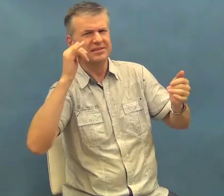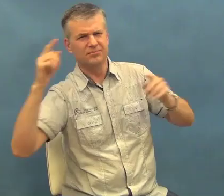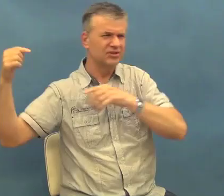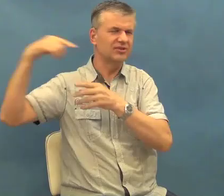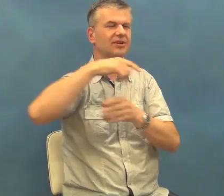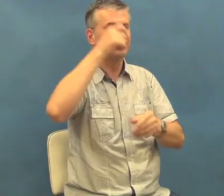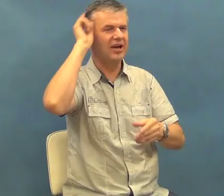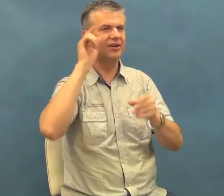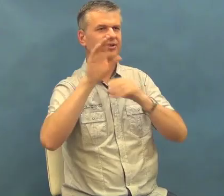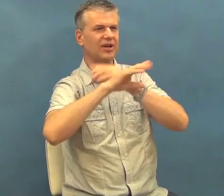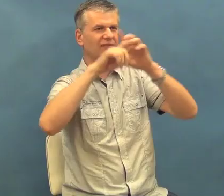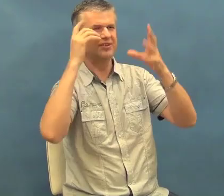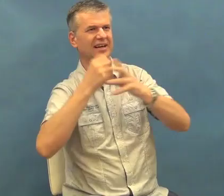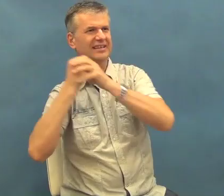Strażacy toporkiem chcą rozwalić drewniane drzwi.